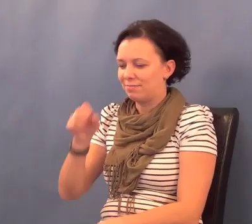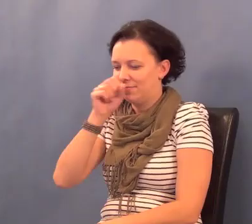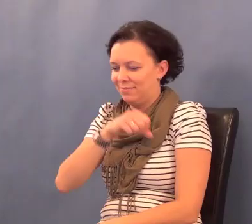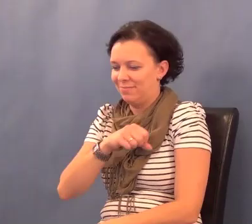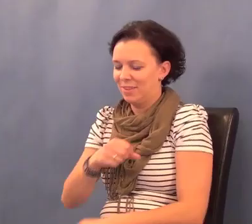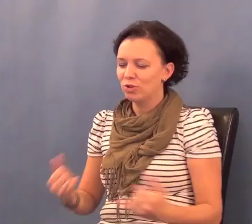To bzdura.